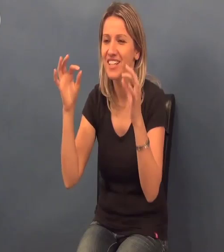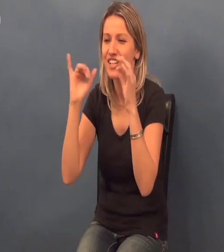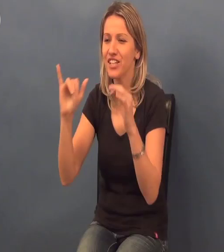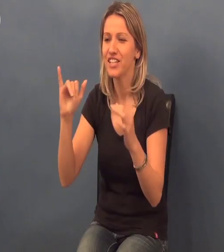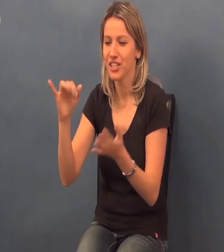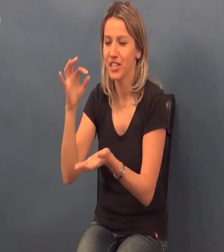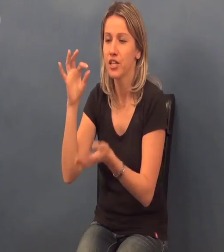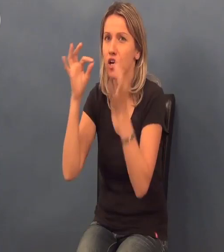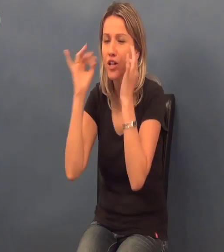Kot i mysz...